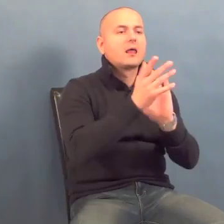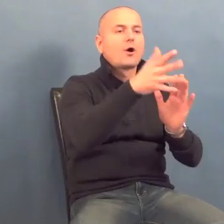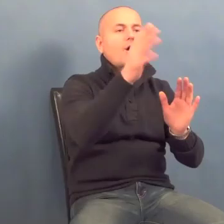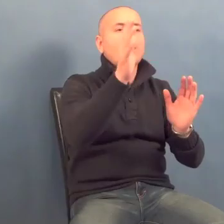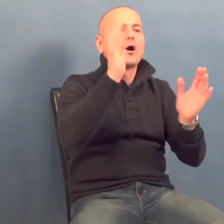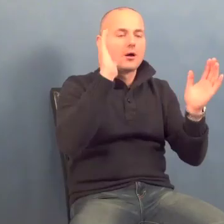Albo.